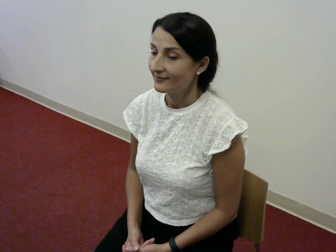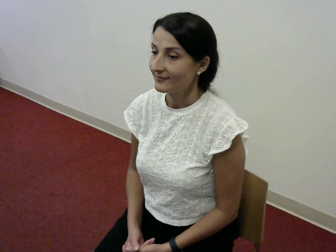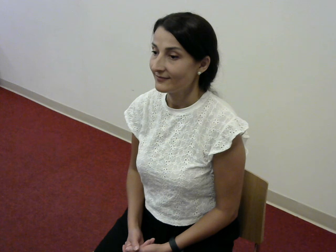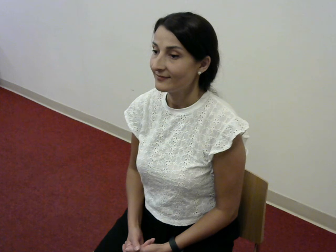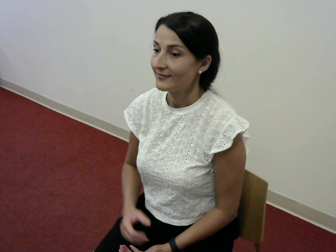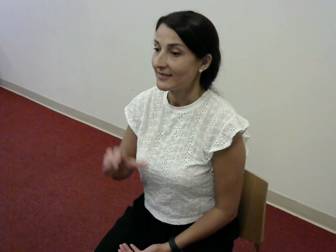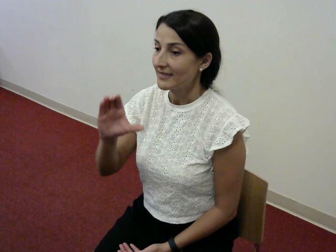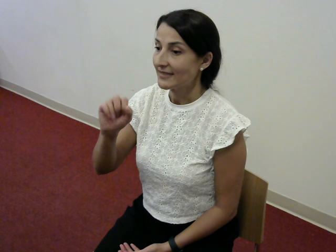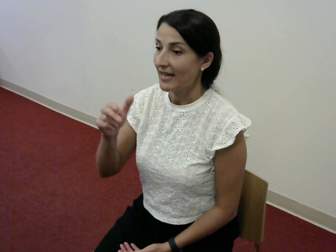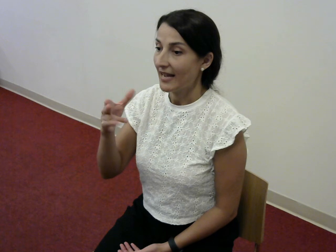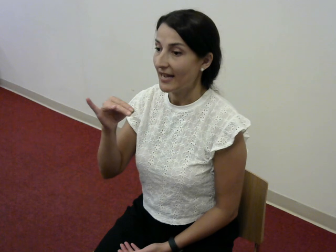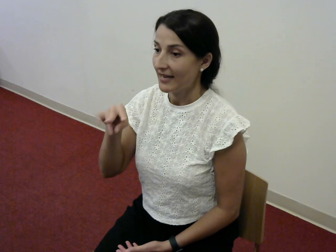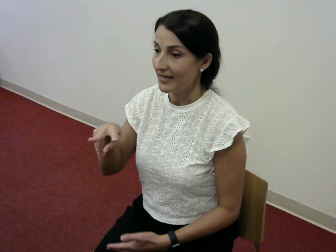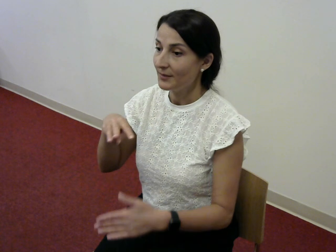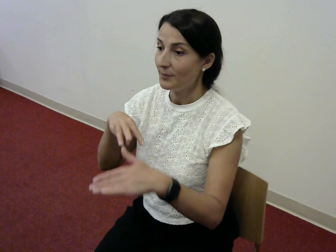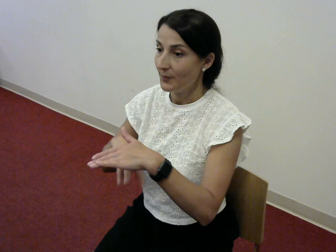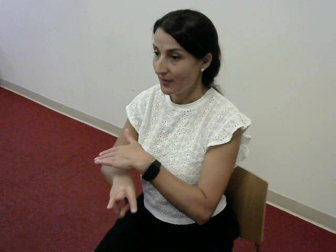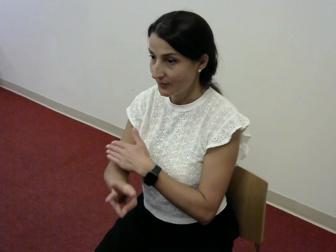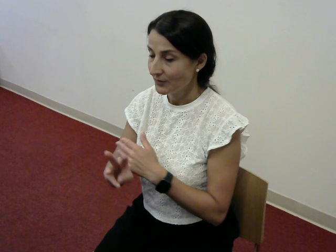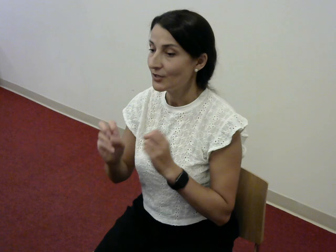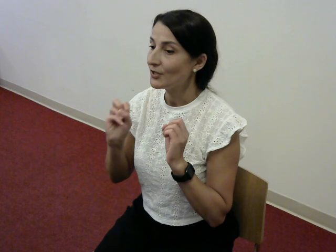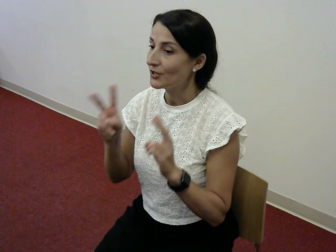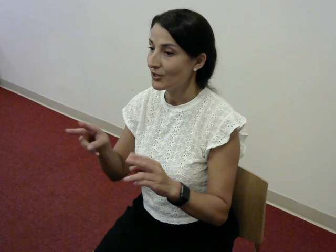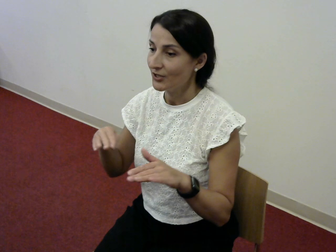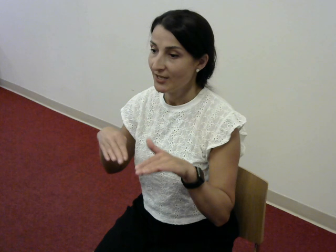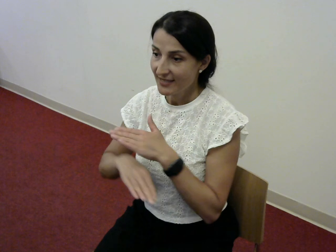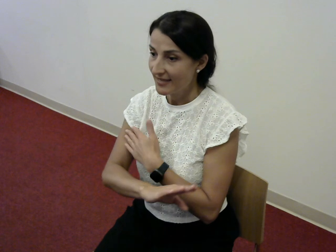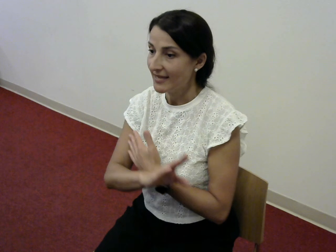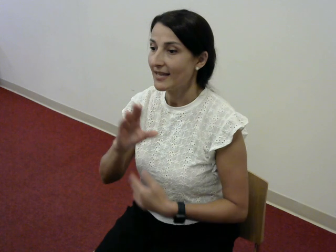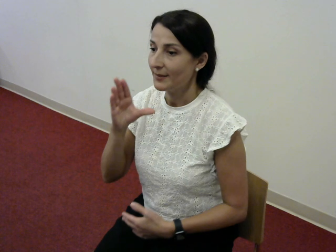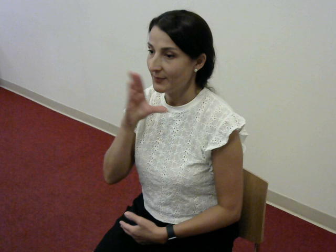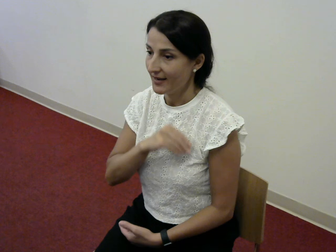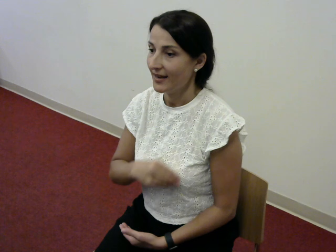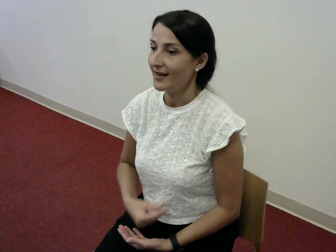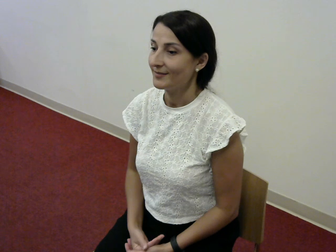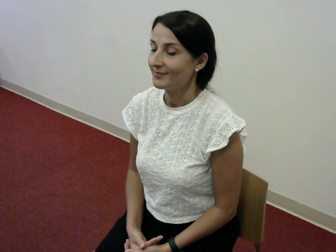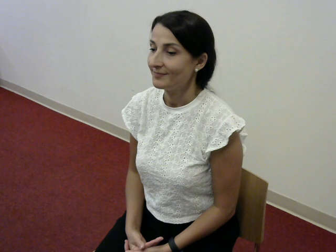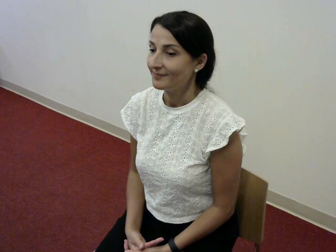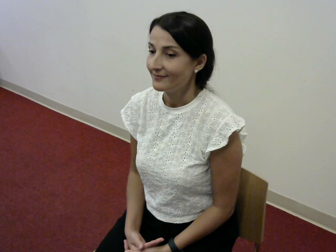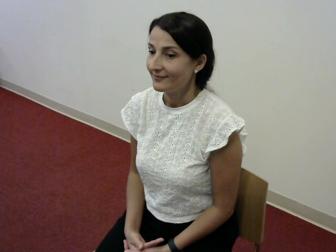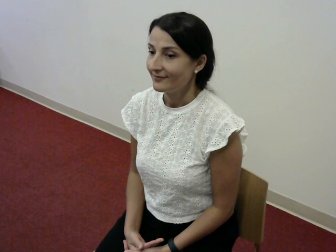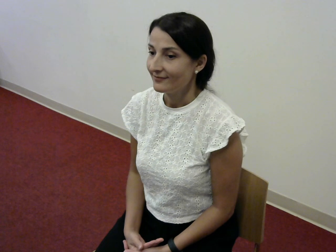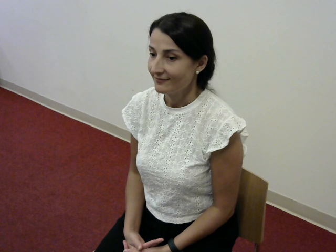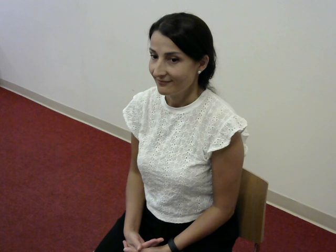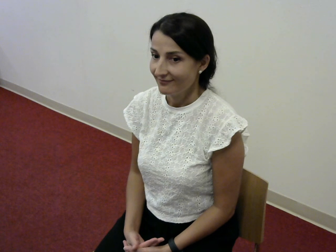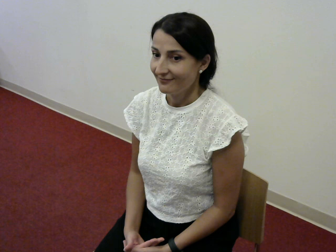Sahil metrosuna necə gedə bilərəm?